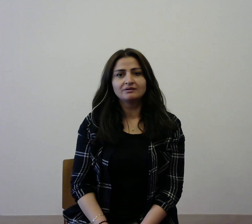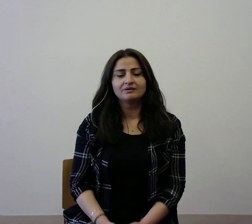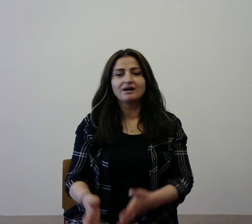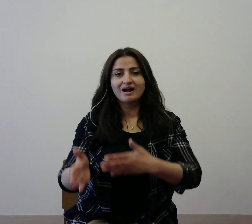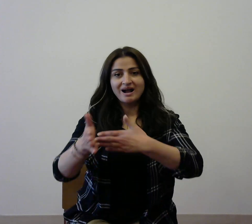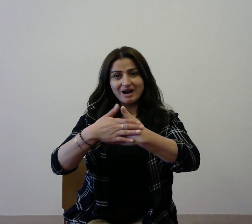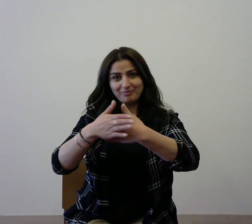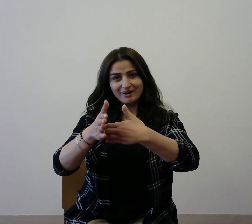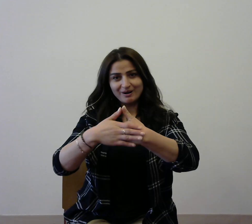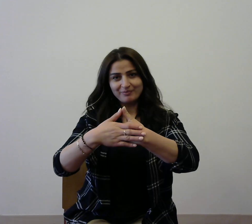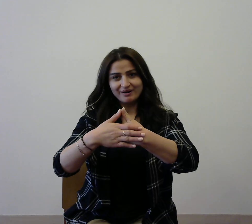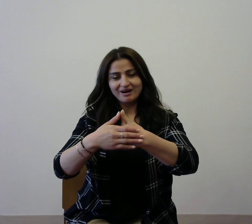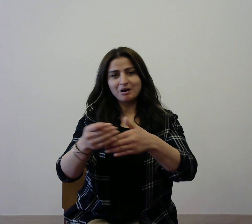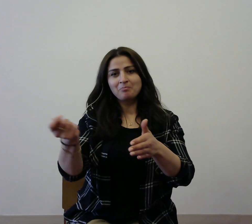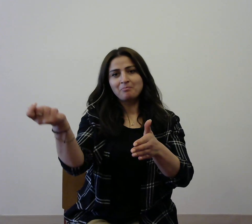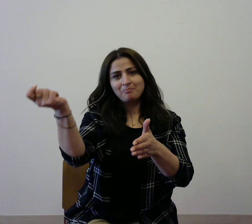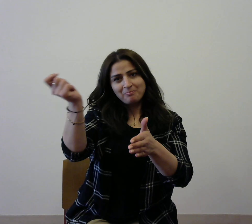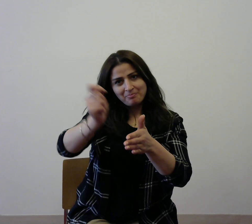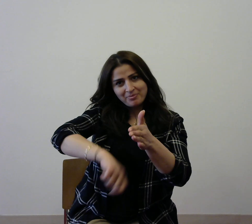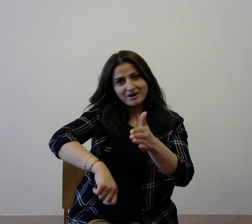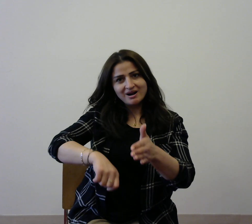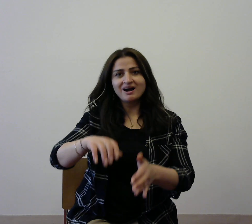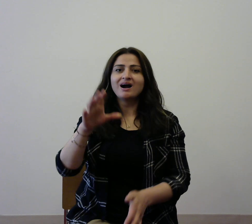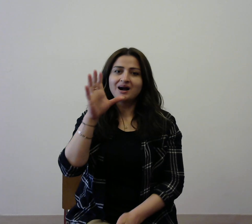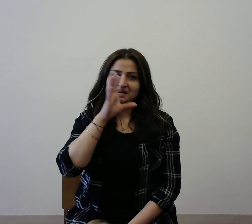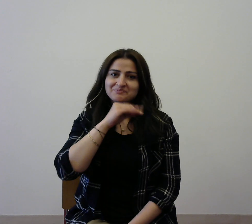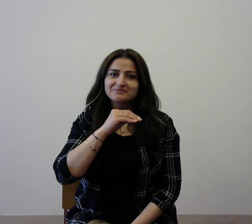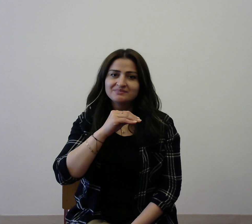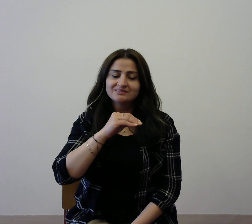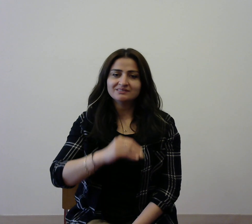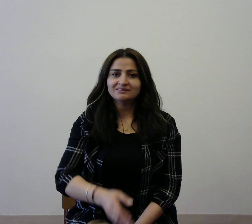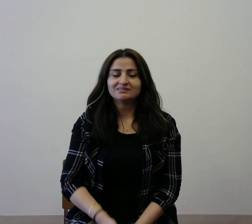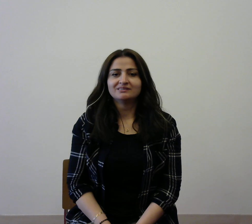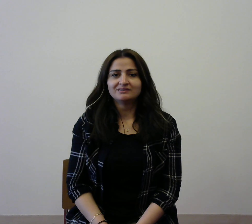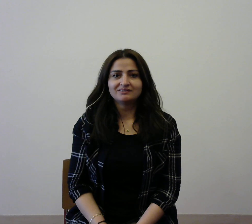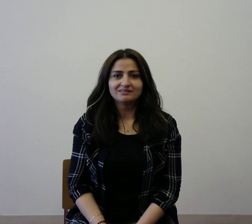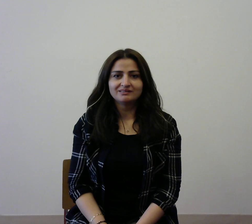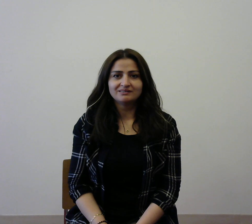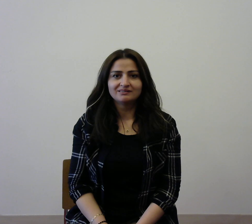Qapını bağlaya bilərsinizmi?